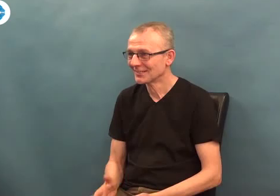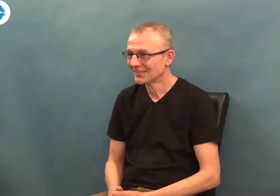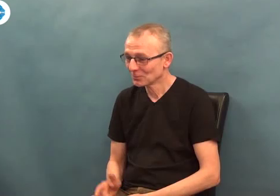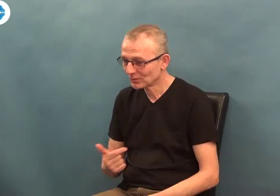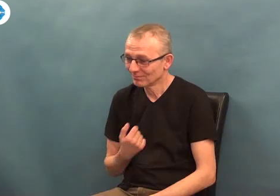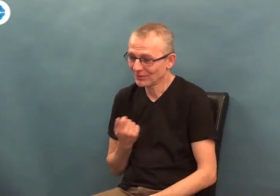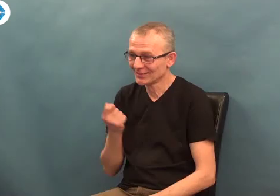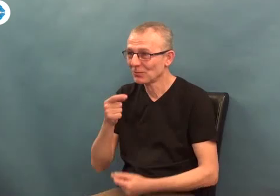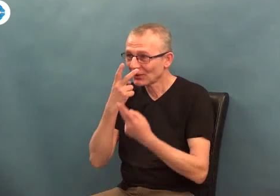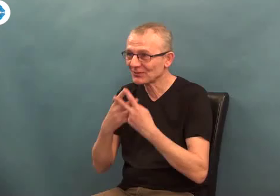Pojedziemy w odwiedziny.